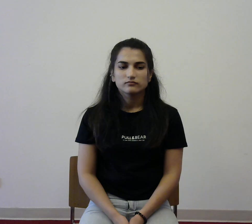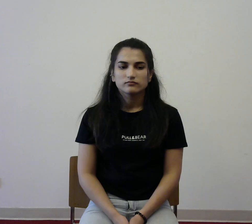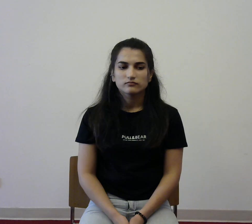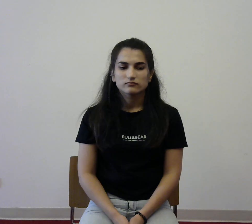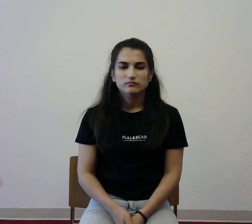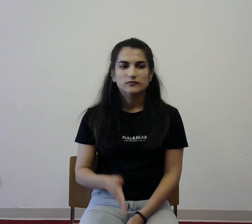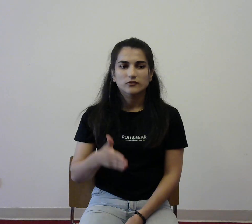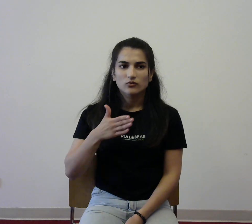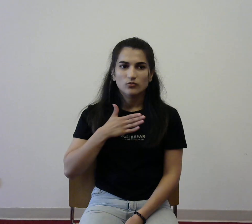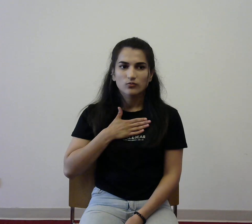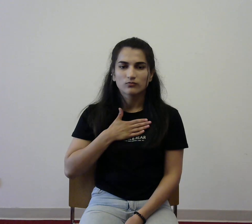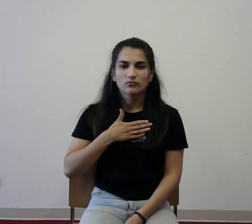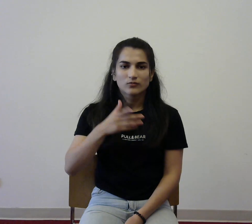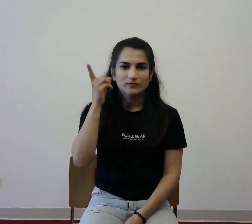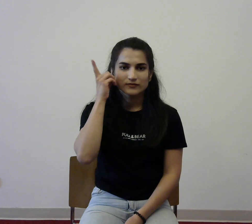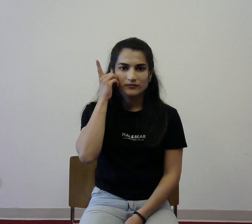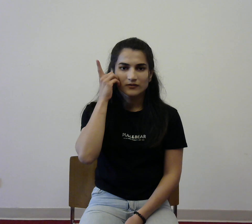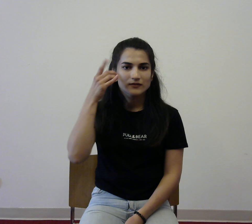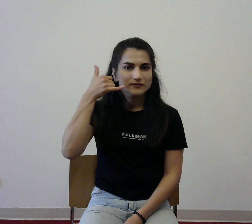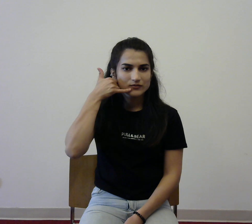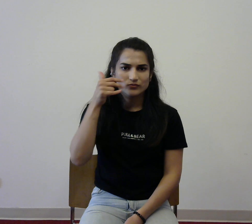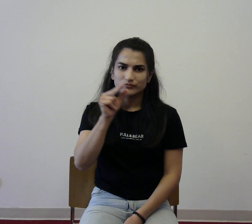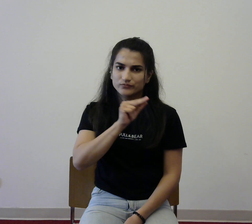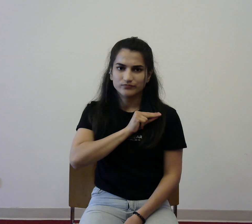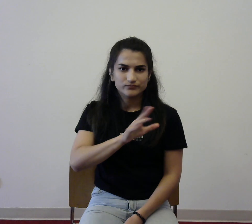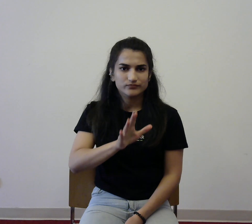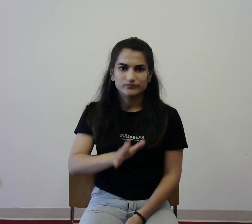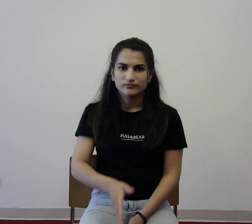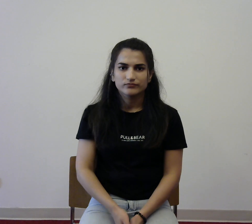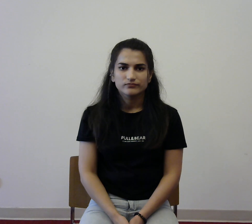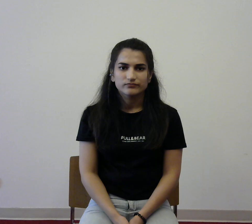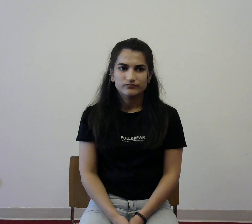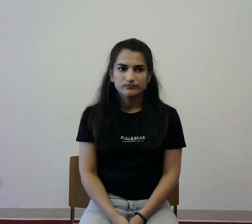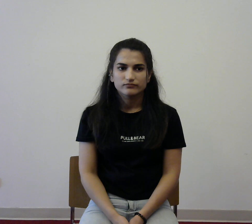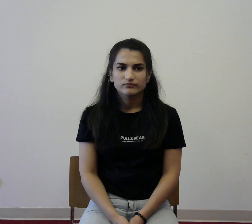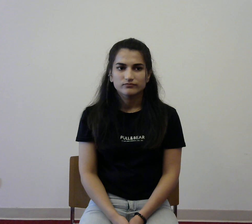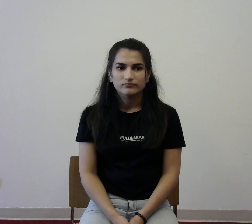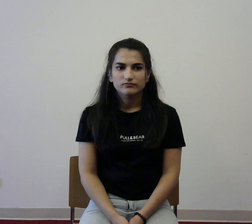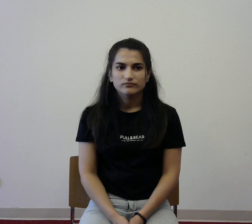Mənim mobil telefonum işləmir